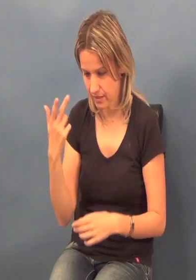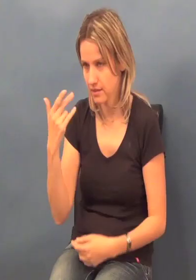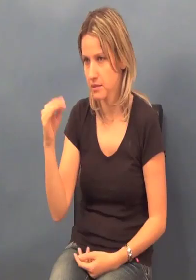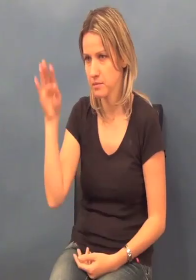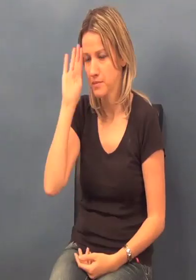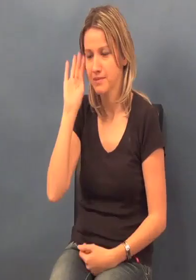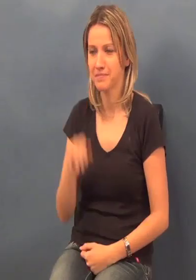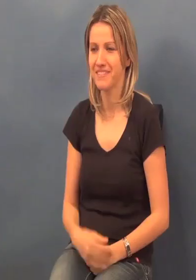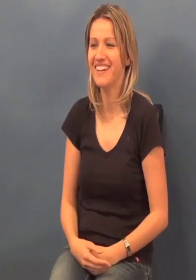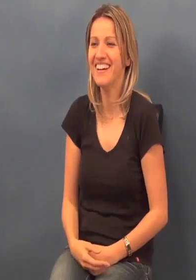Nie pamiętam.